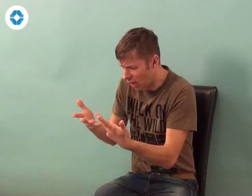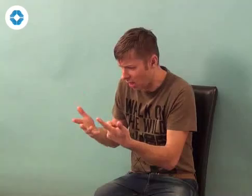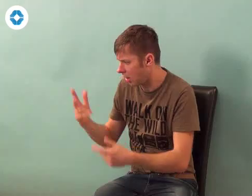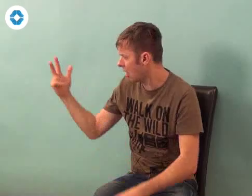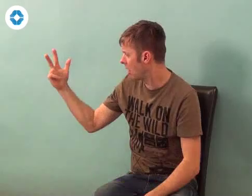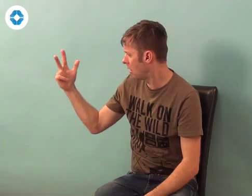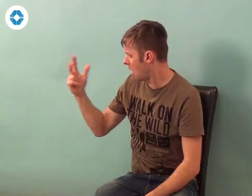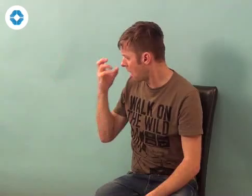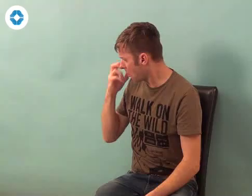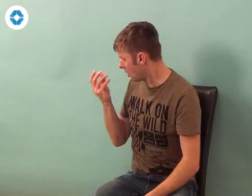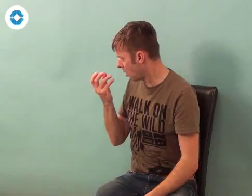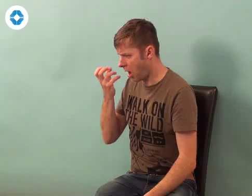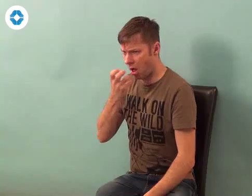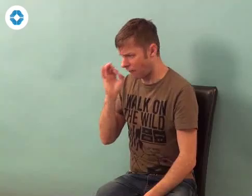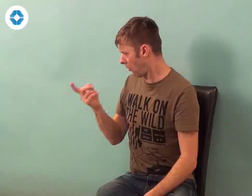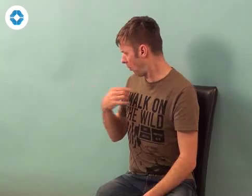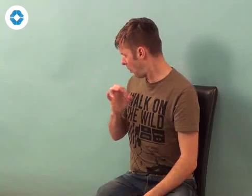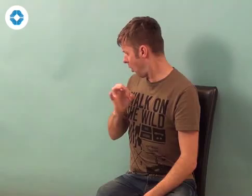Zauważył chłopców jedzących jabłka i rozpoznał swoje owoce.